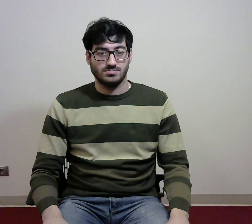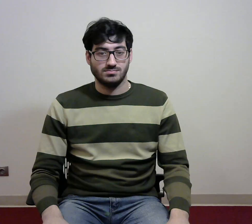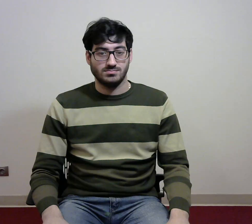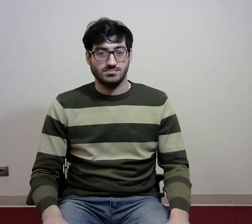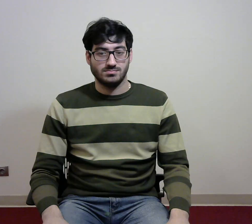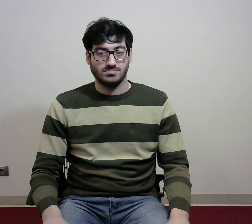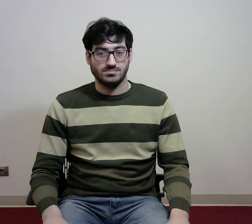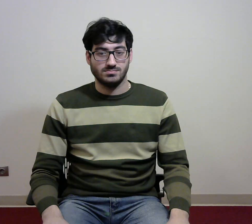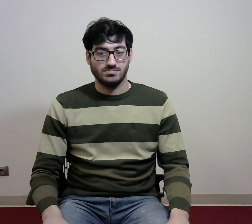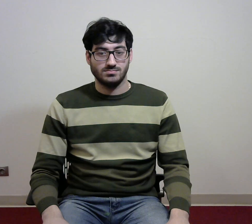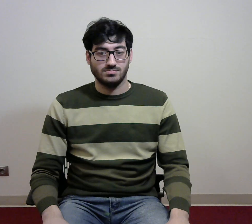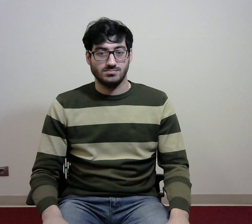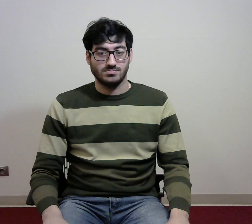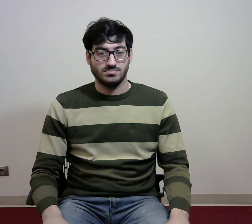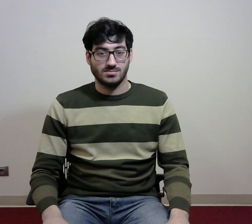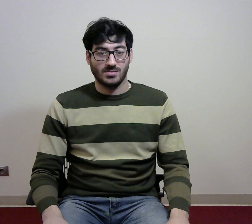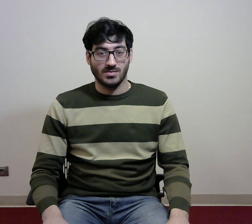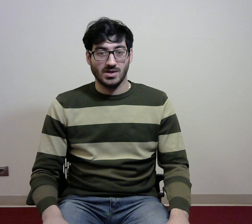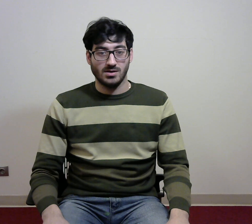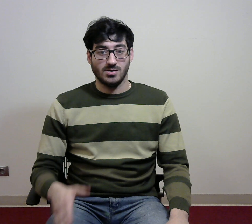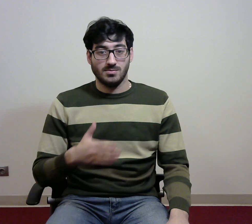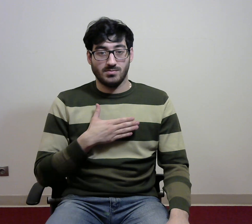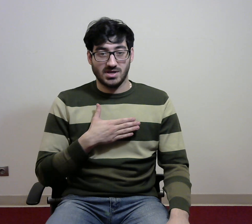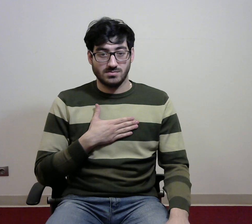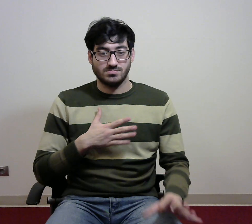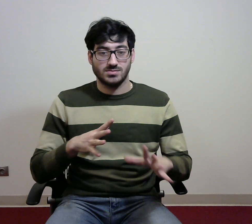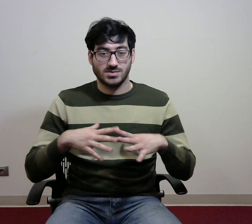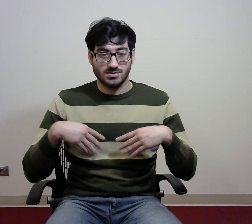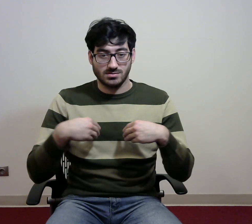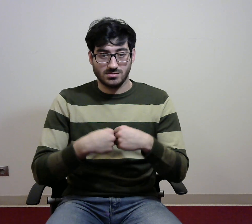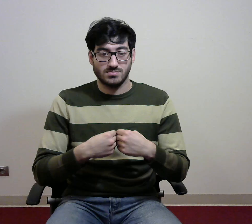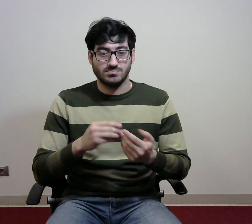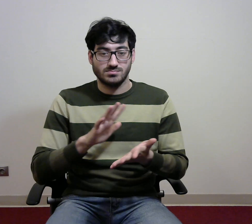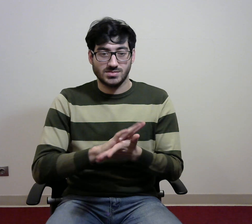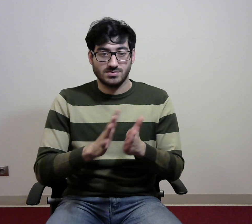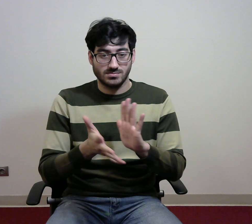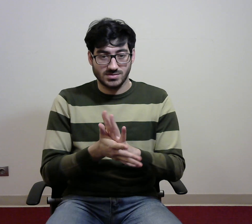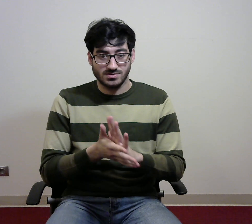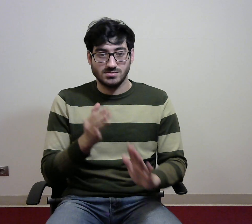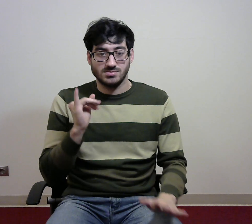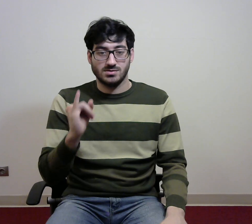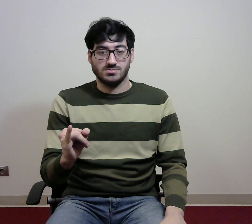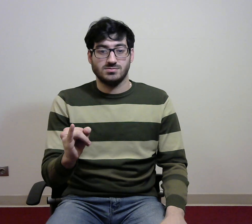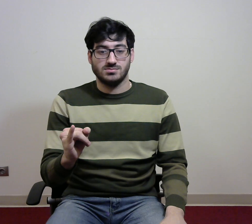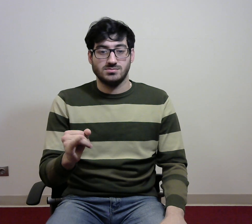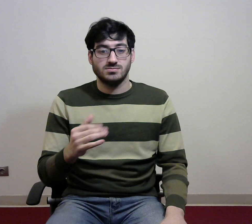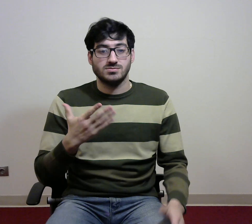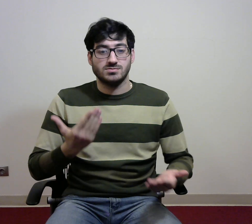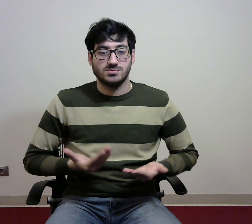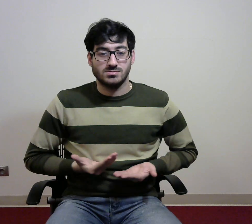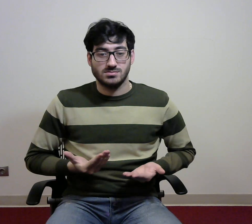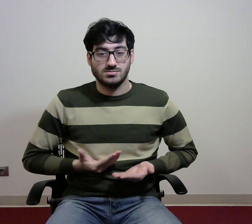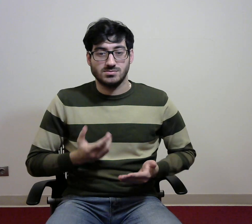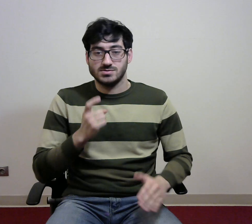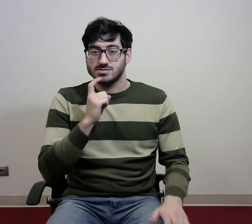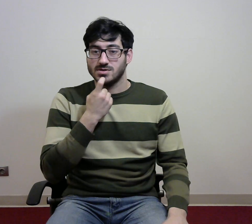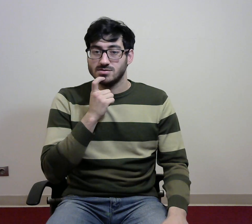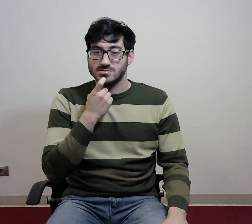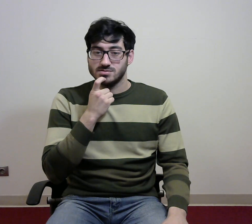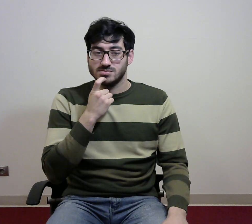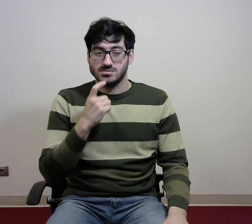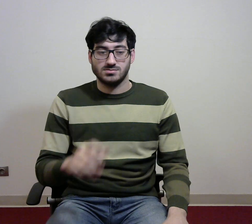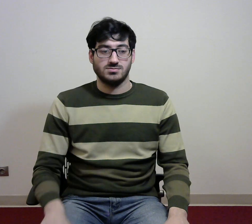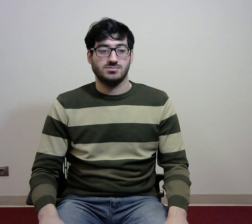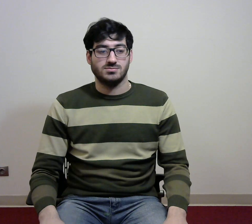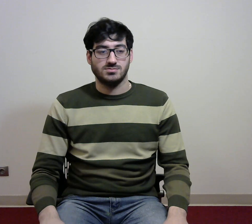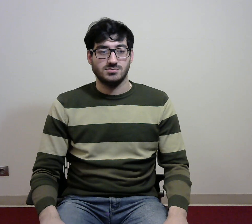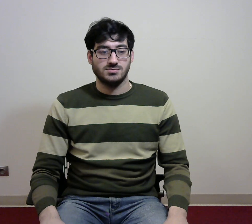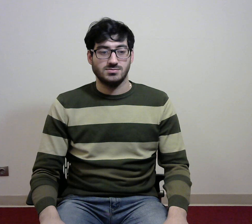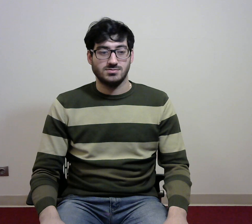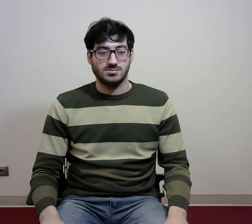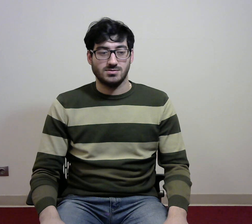Mənim ailəmin vəziyyəti yaxşı deyil, yaşamaq çətindir